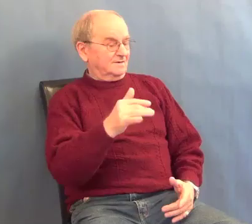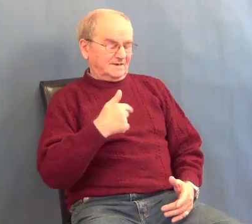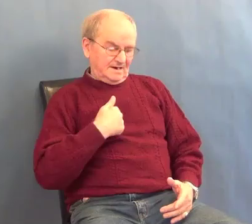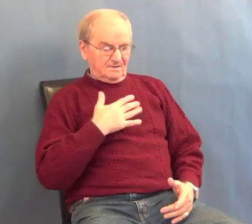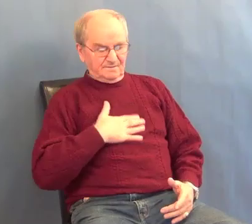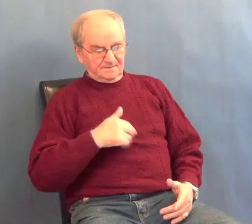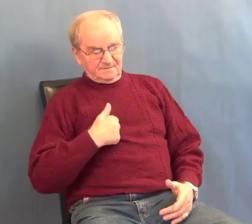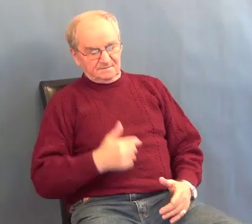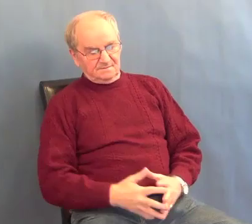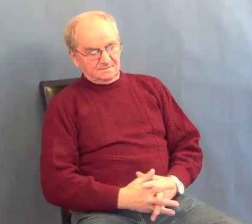Ty jesteś inny, ale ja to lubię.